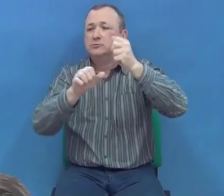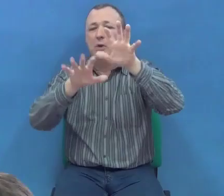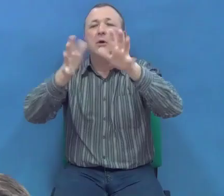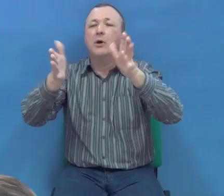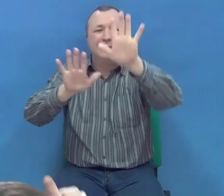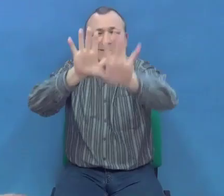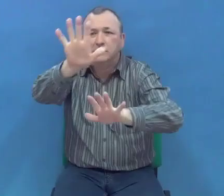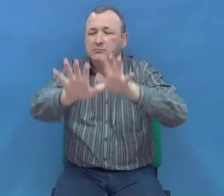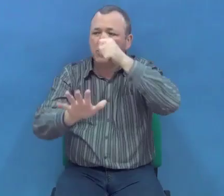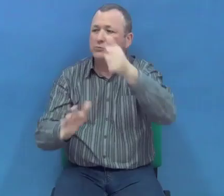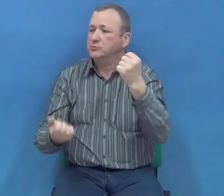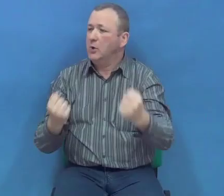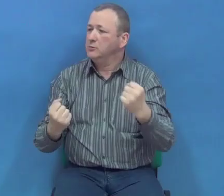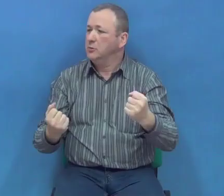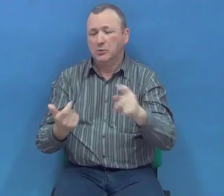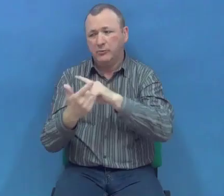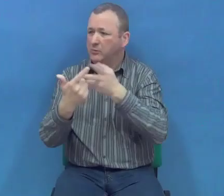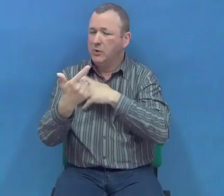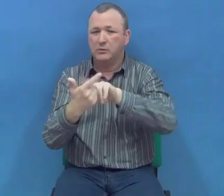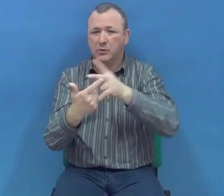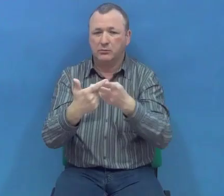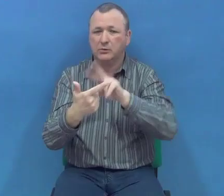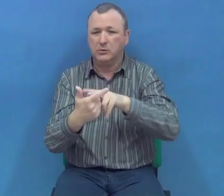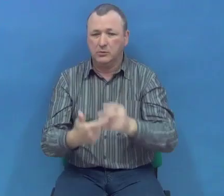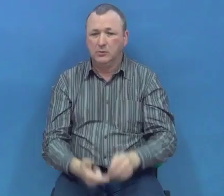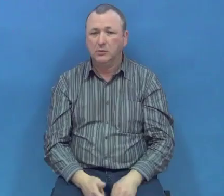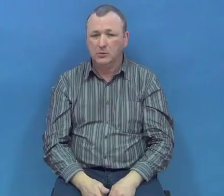Albo może być kamienna ściana, wtedy też jest ciężko się wydostać stamtąd, więc to może być jedna z tych dwóch opcji.